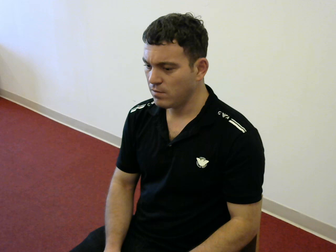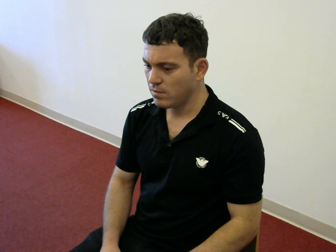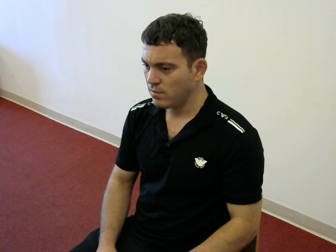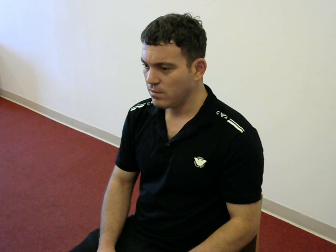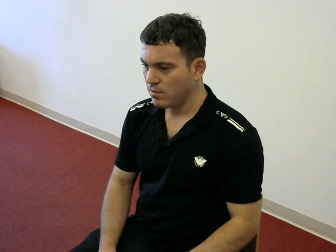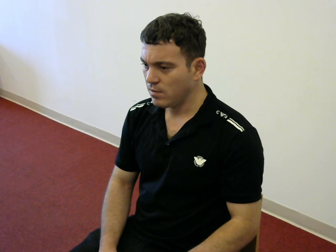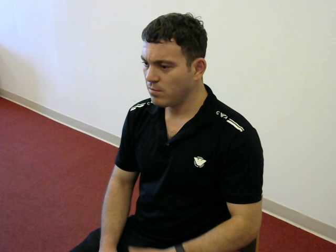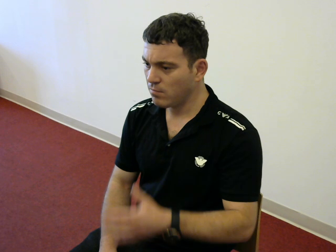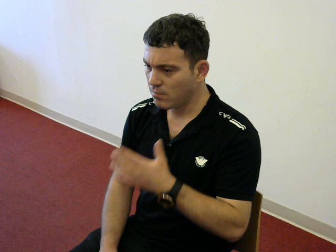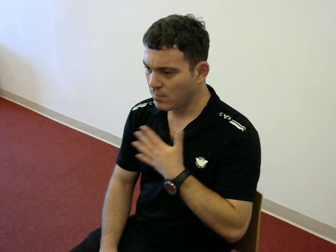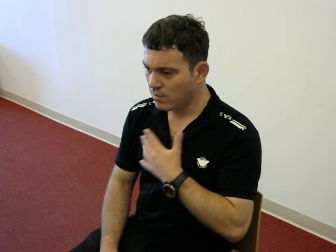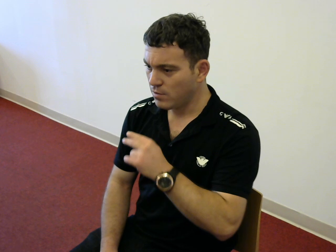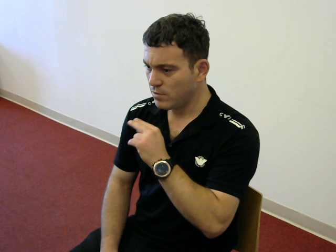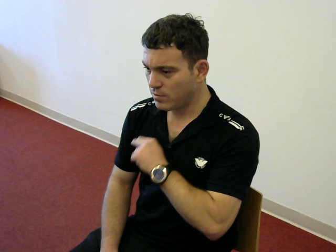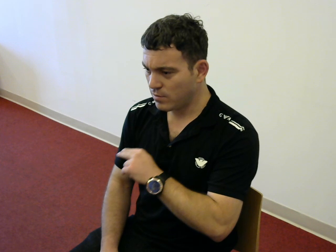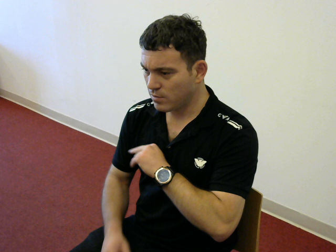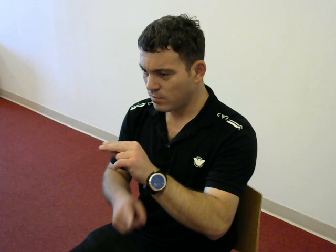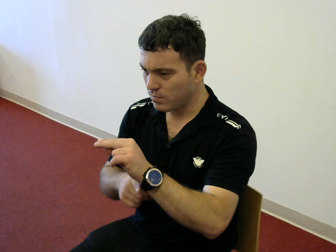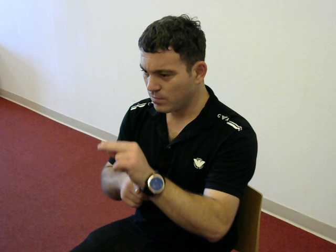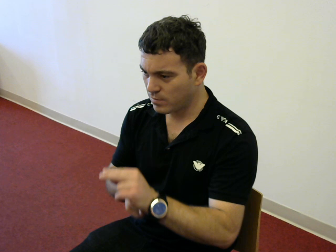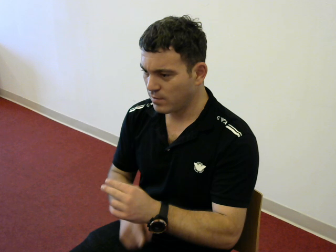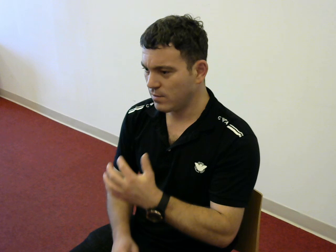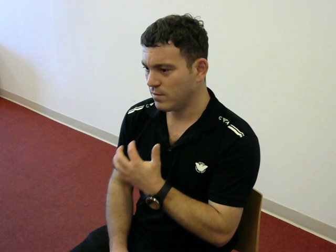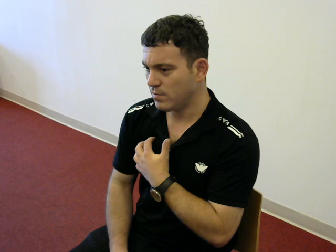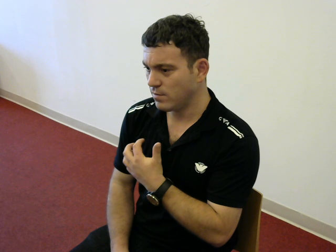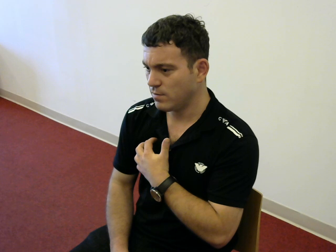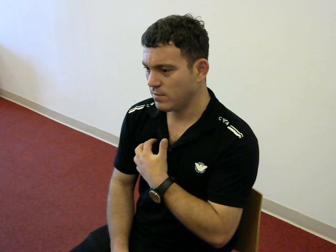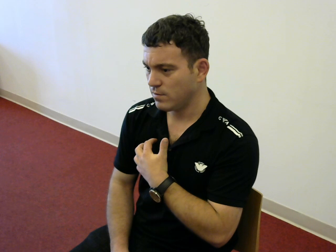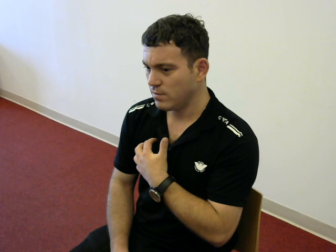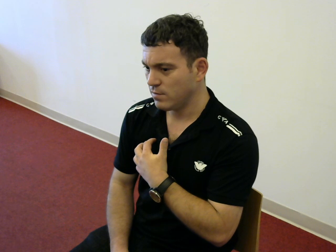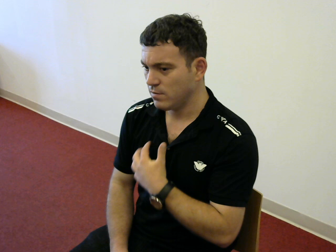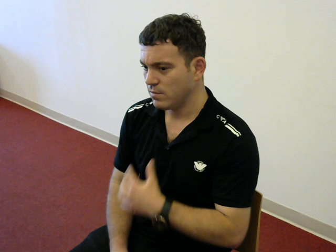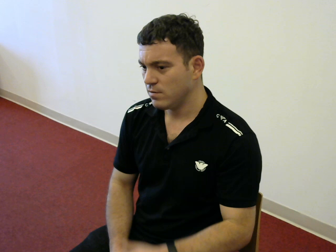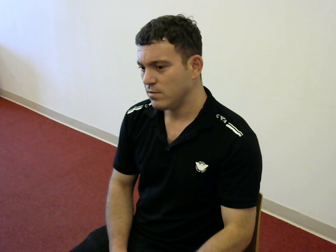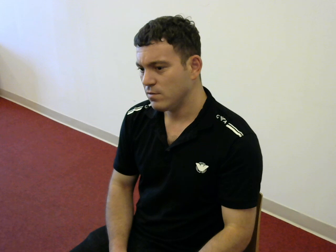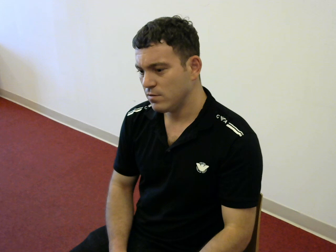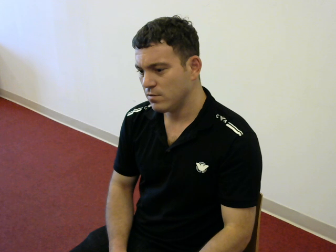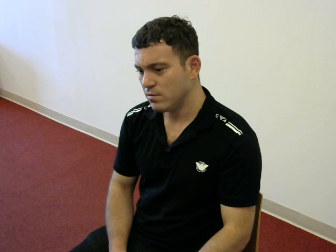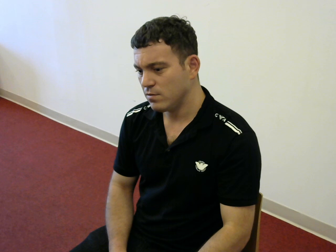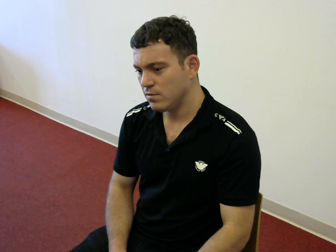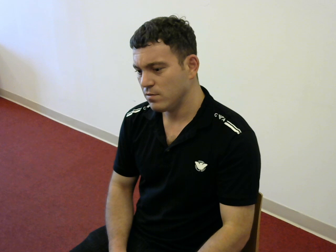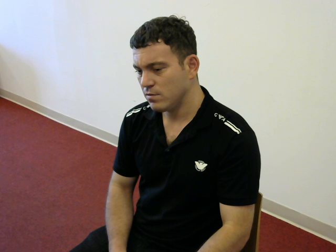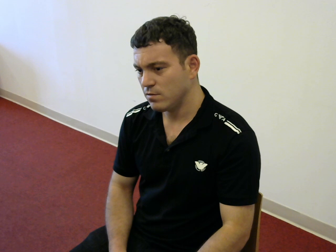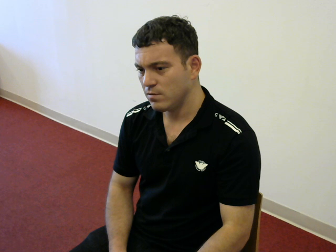Mən işə düzəlmək istəyirəm